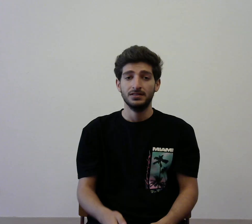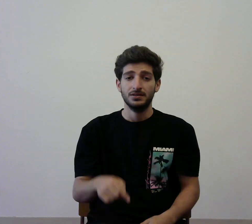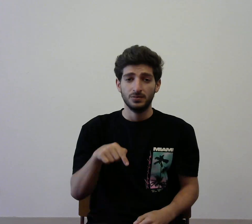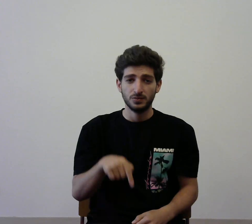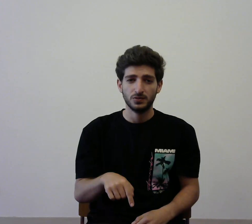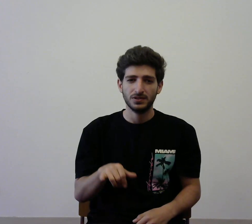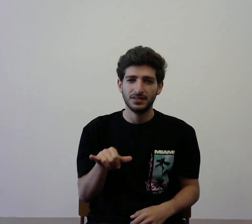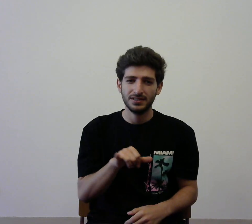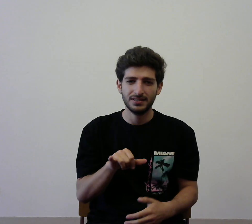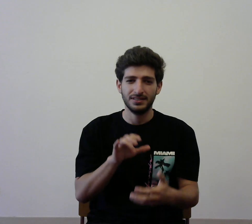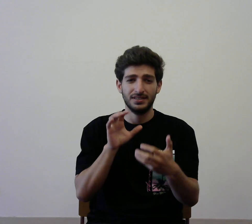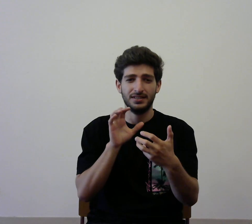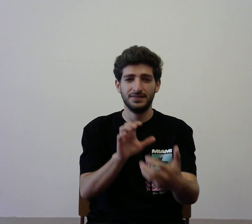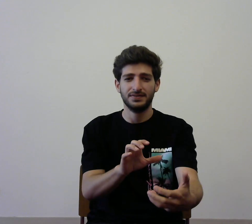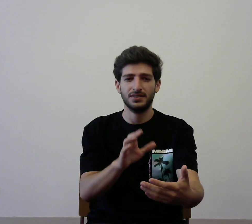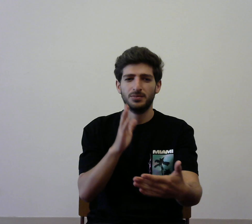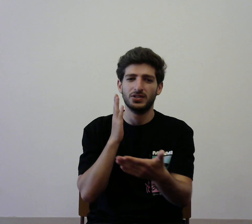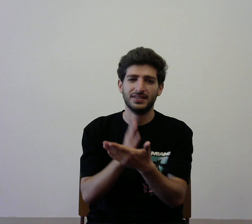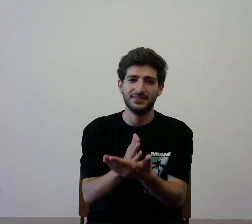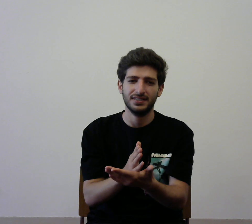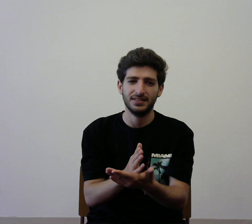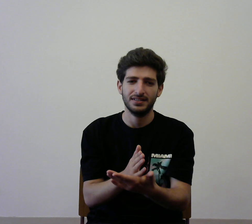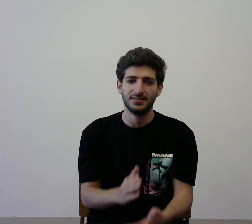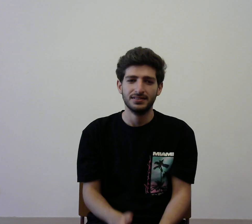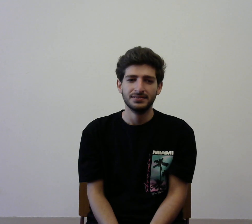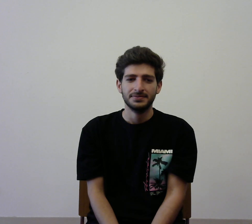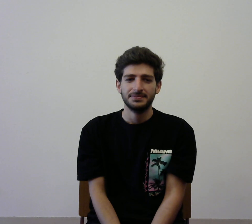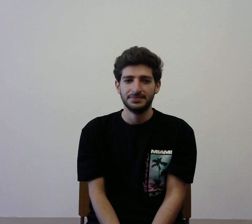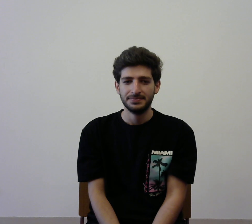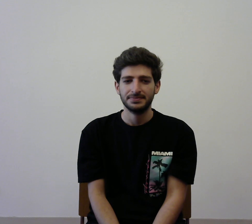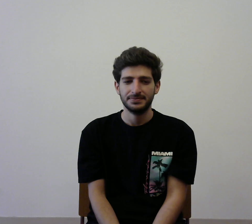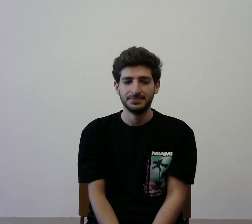Burda harda avtobus var?